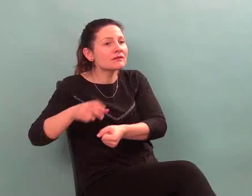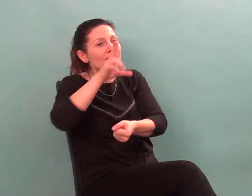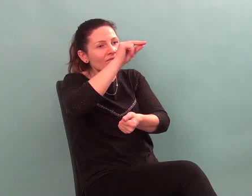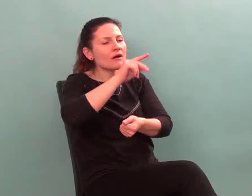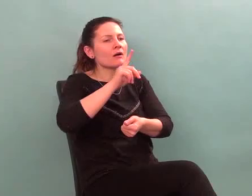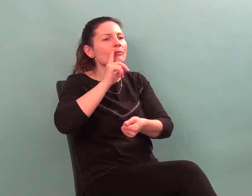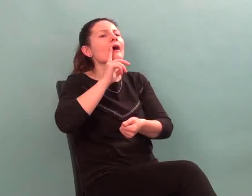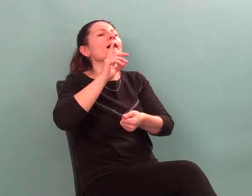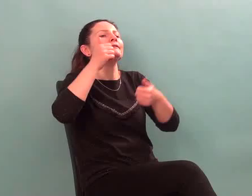A ten z rowerem zatrzymuje się.